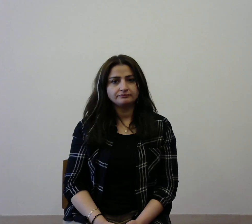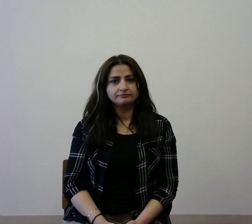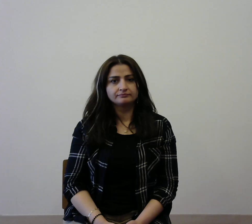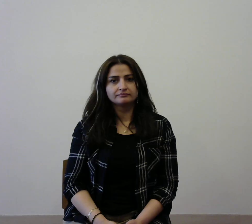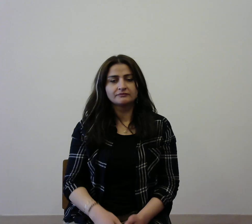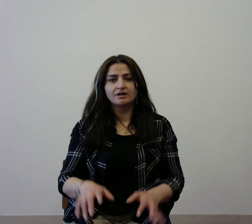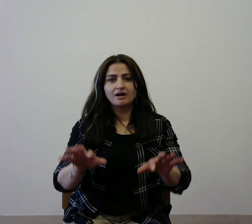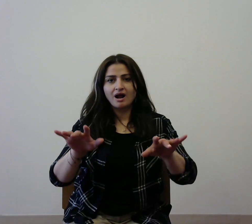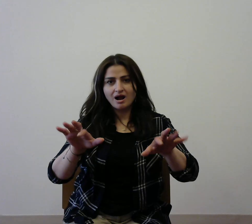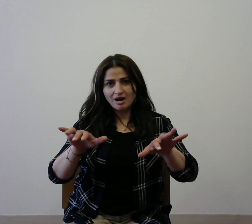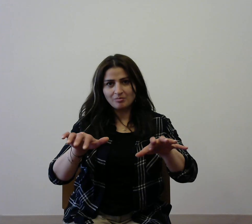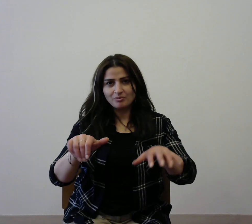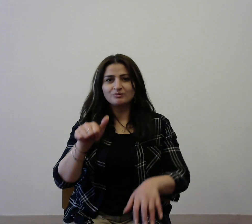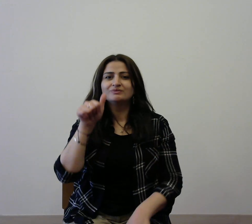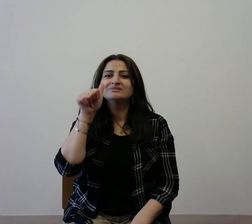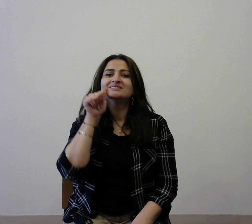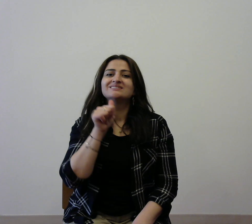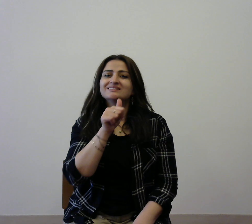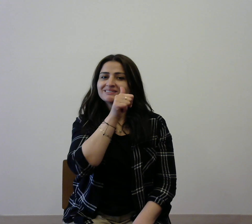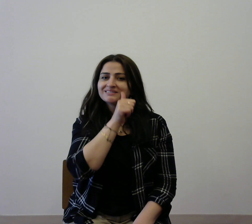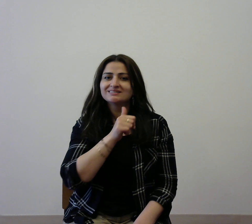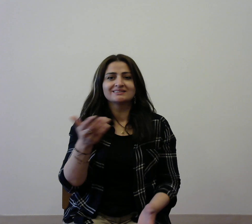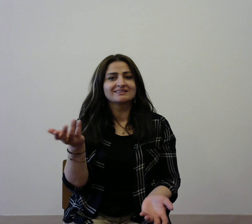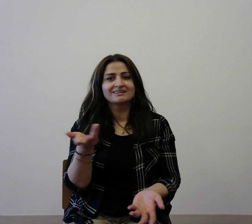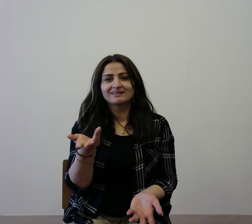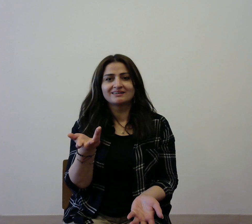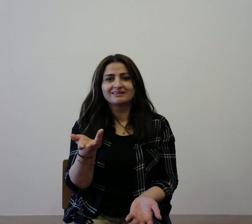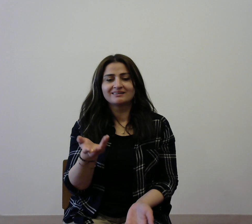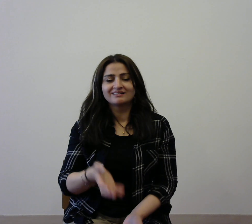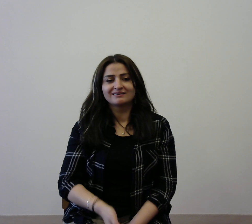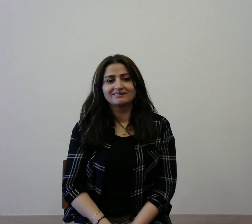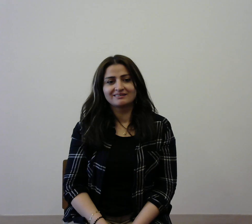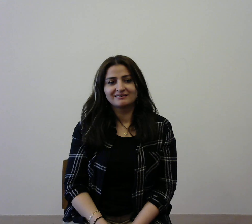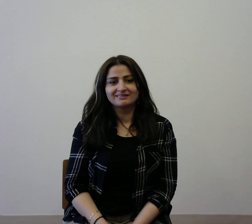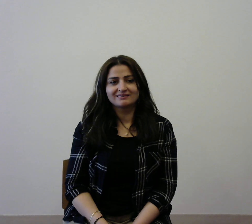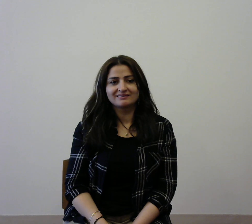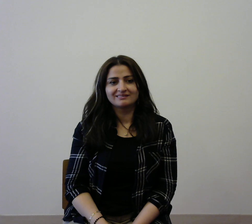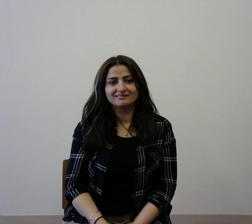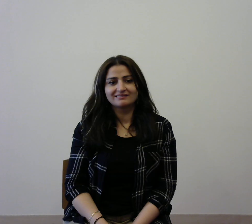Kompüterin parolu nədir?